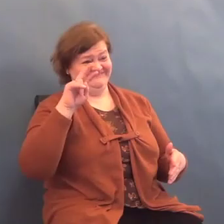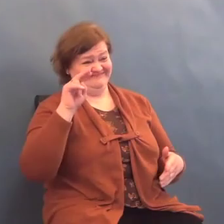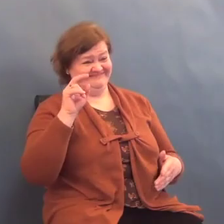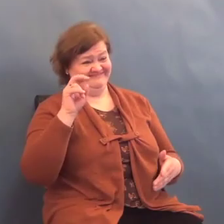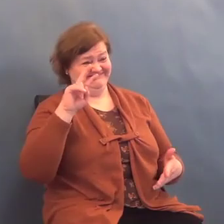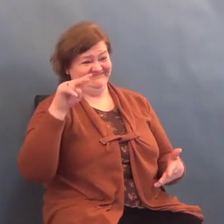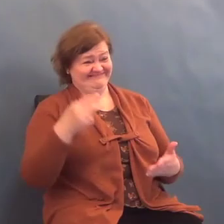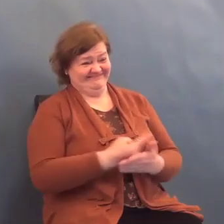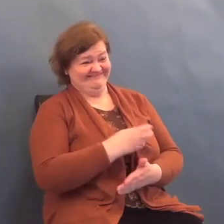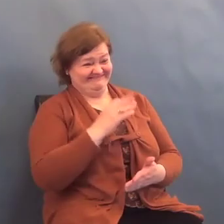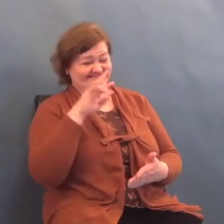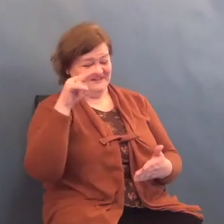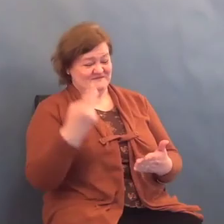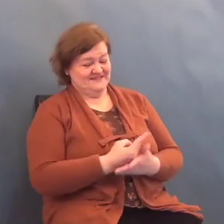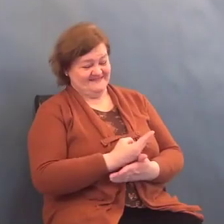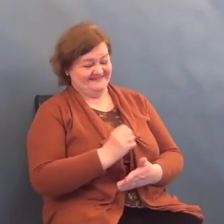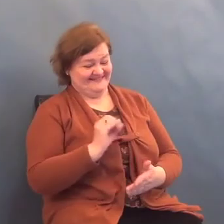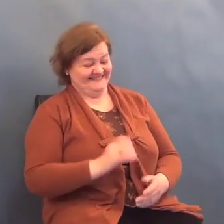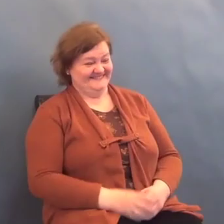Przewraca się, przewraca się. Tak.